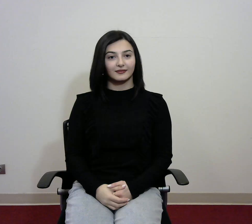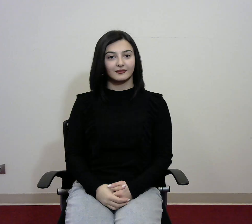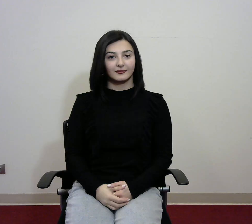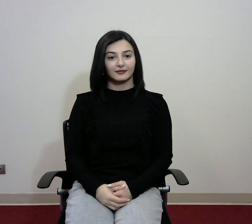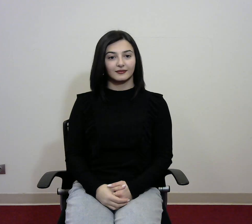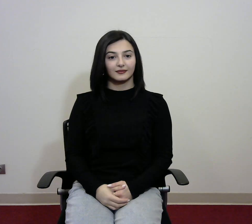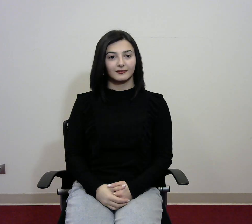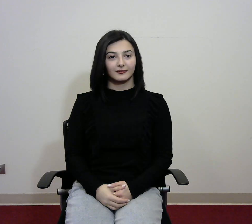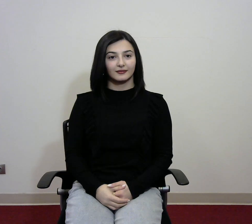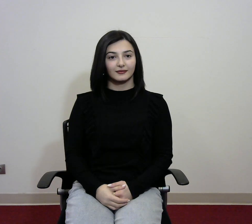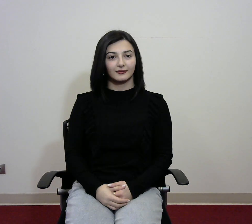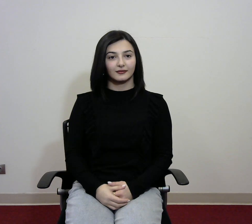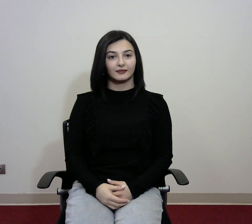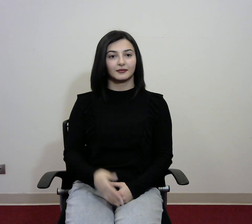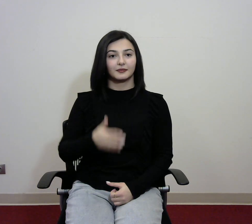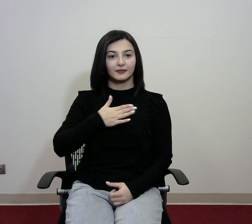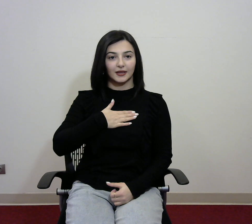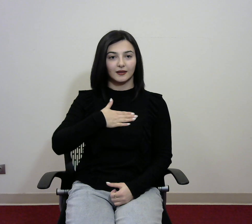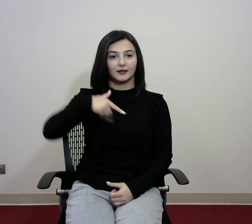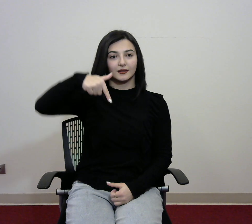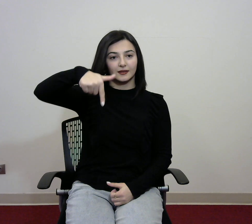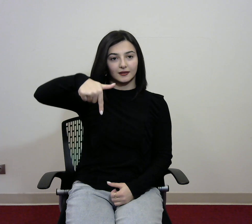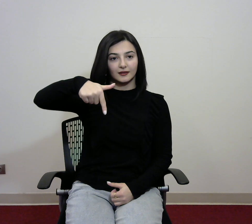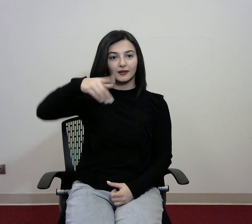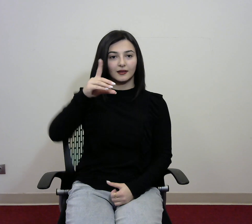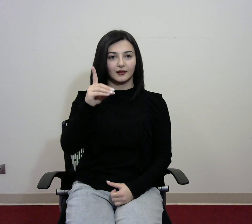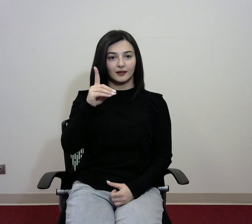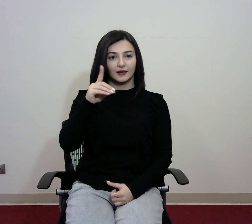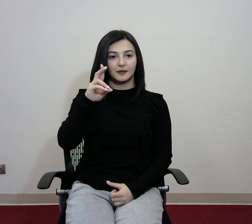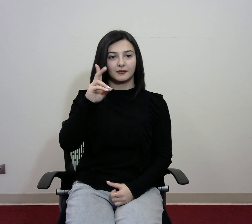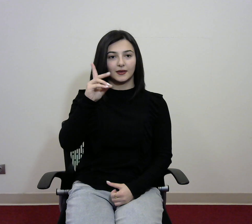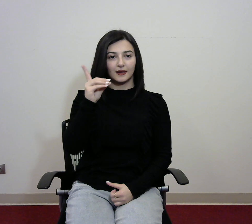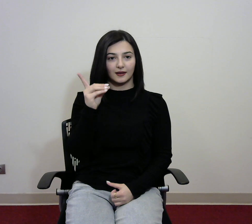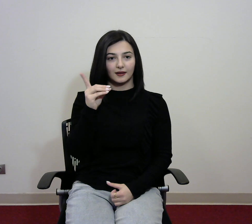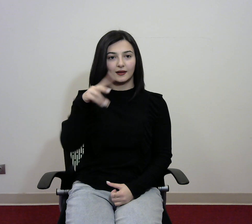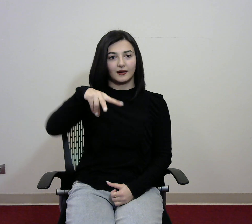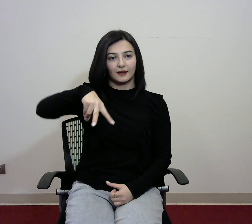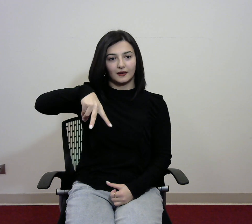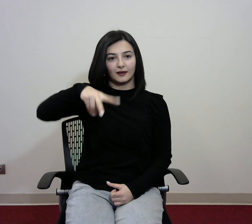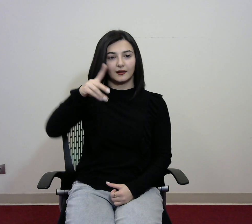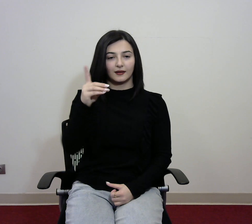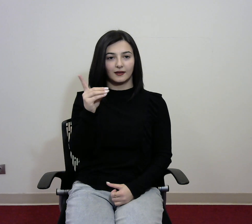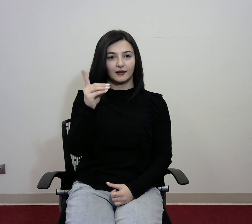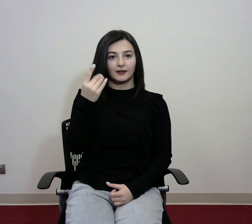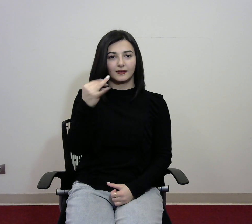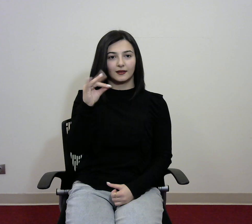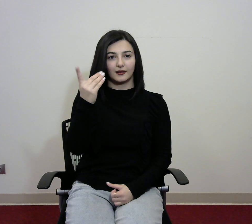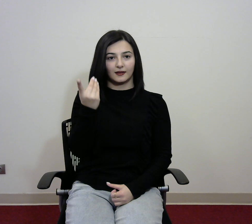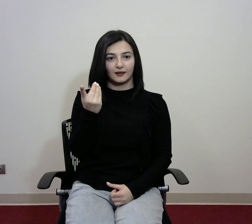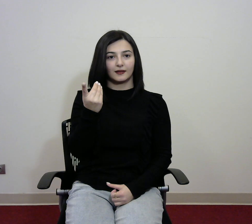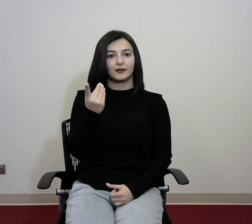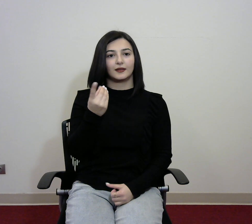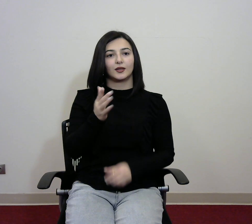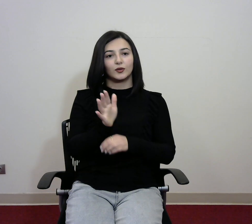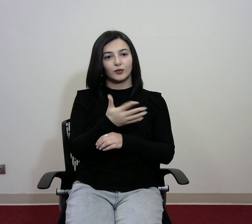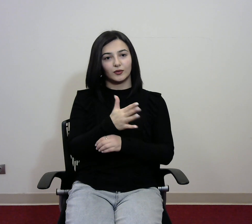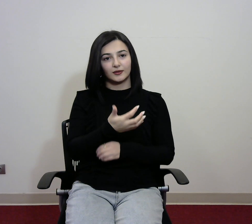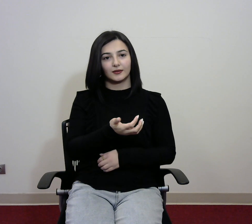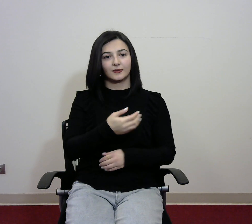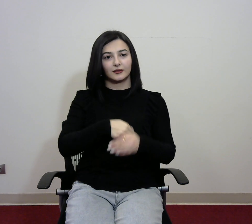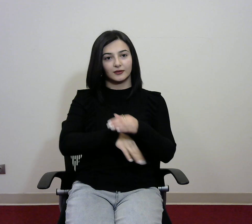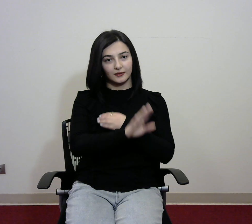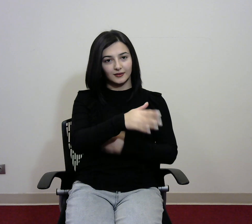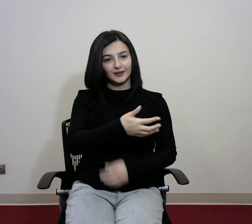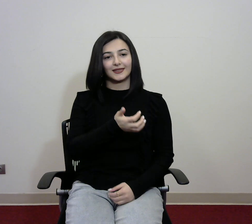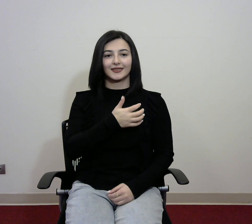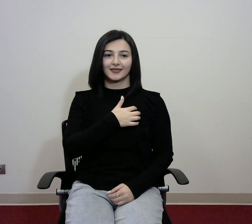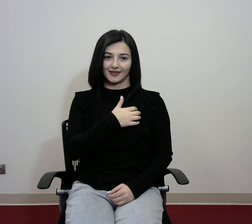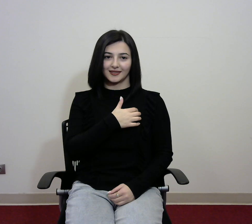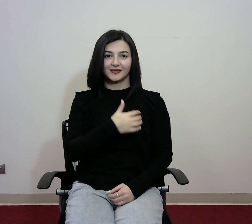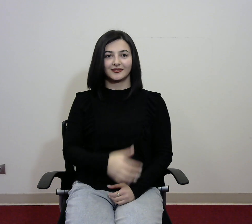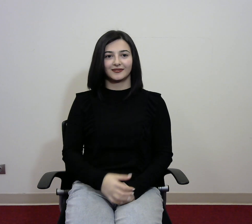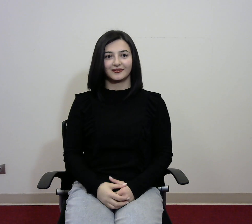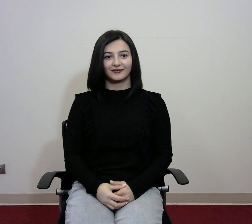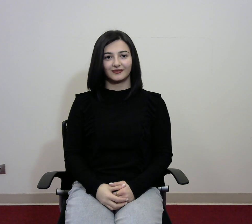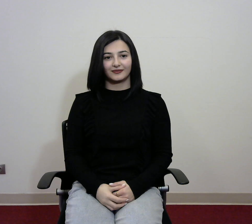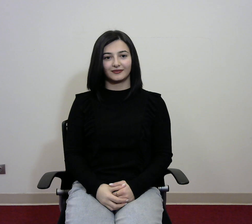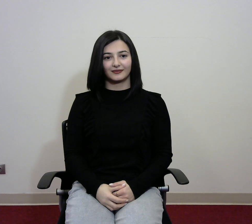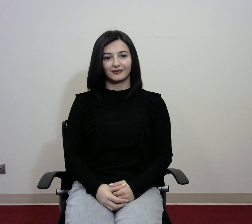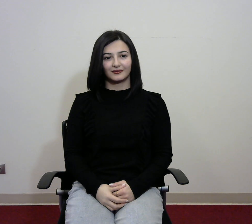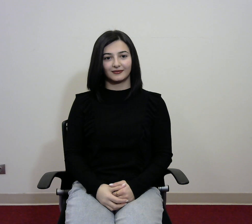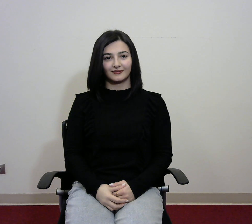Mən Qəbələyə gəzməyə getmək istəyirəm